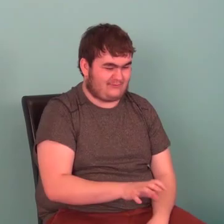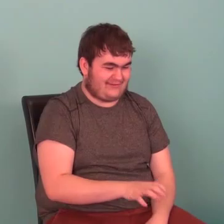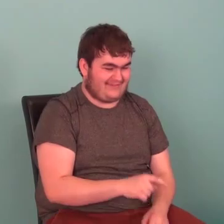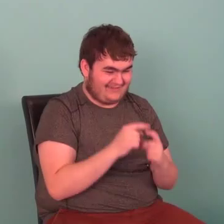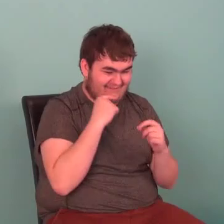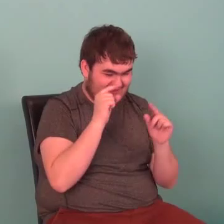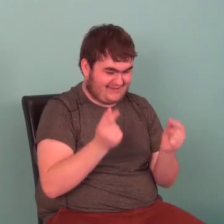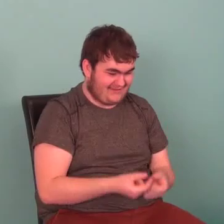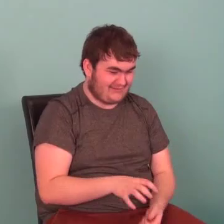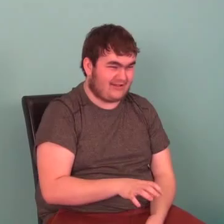Czerwone koło, czyli złodziej.